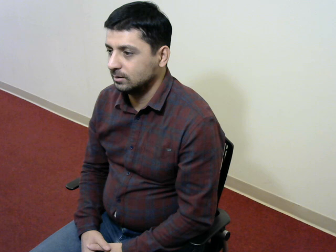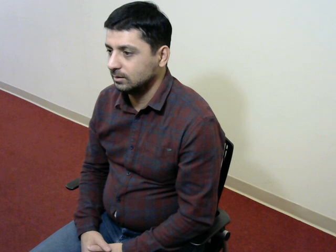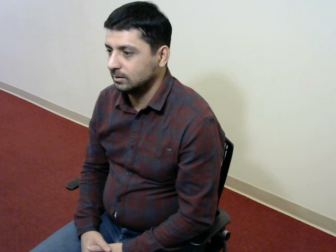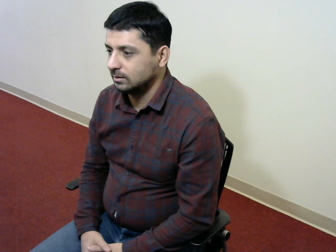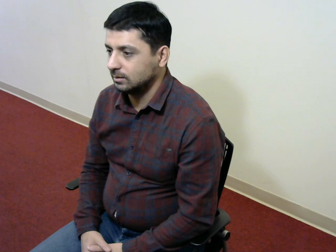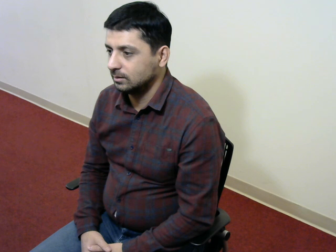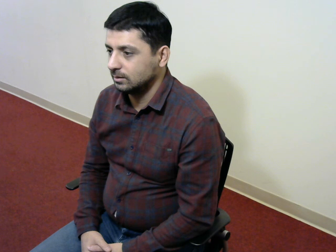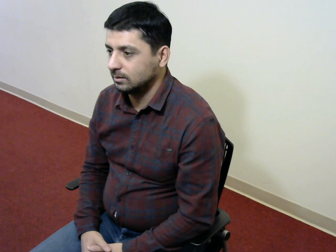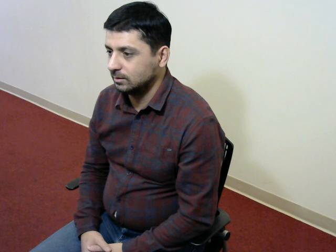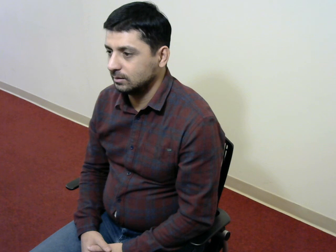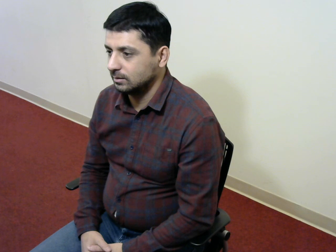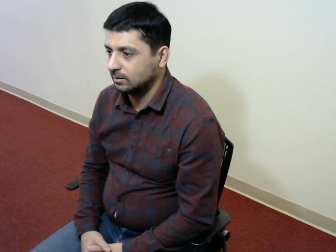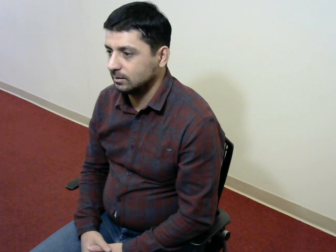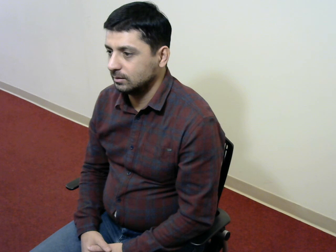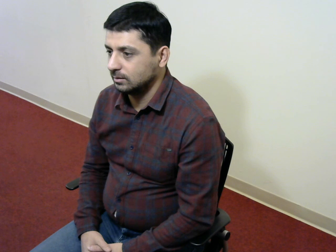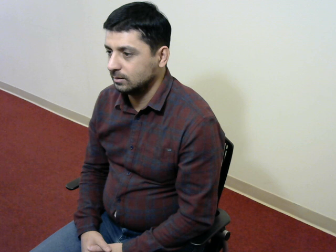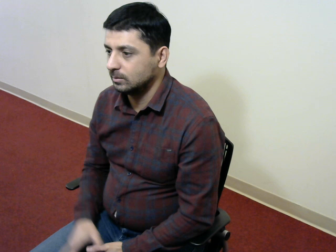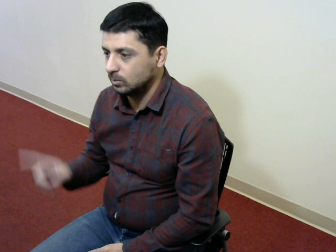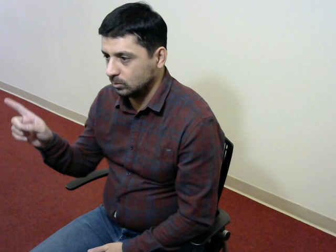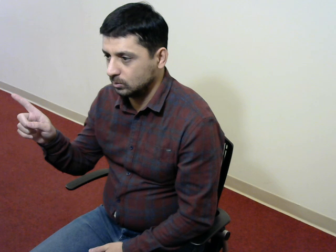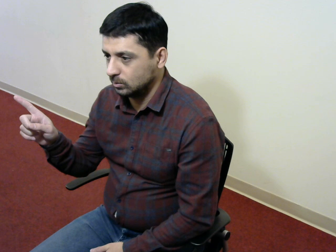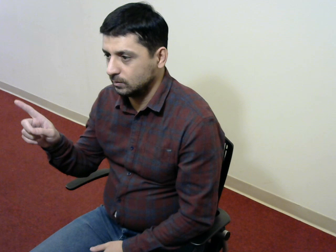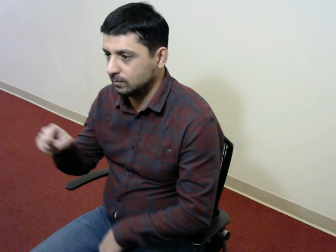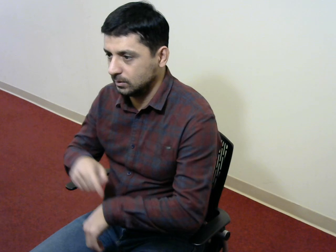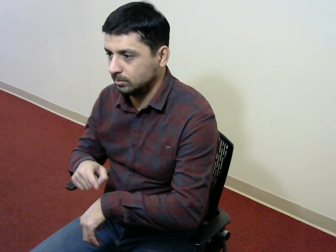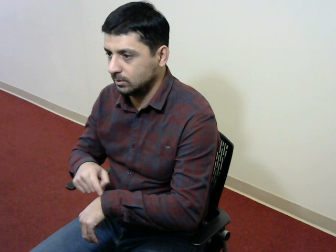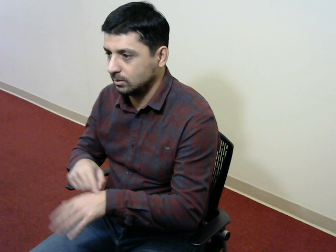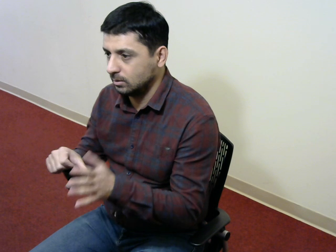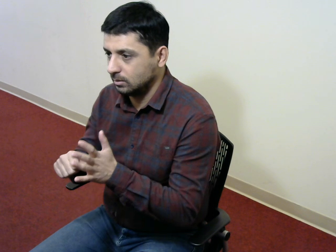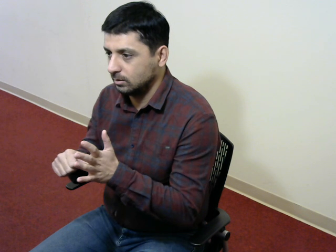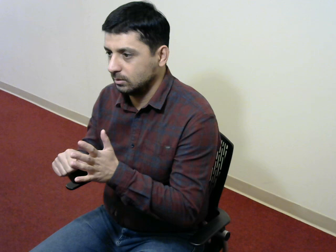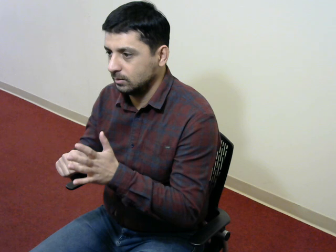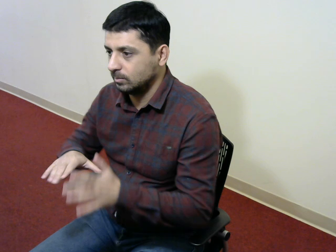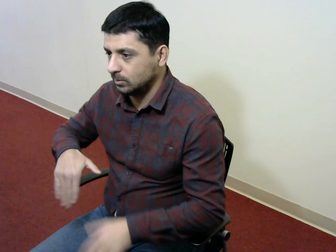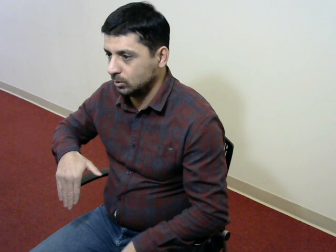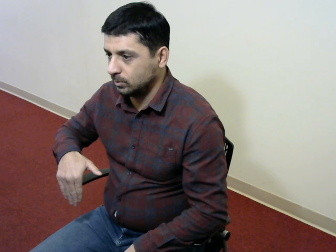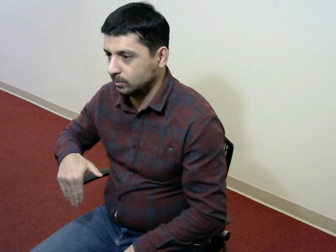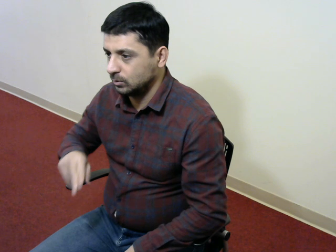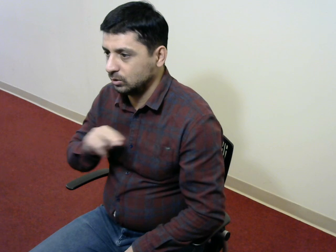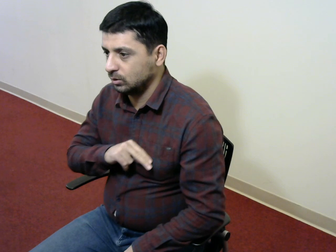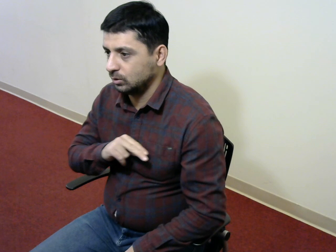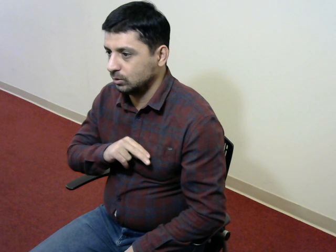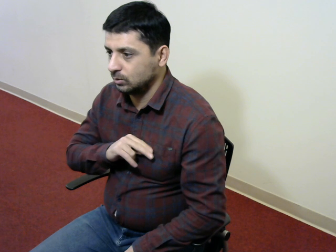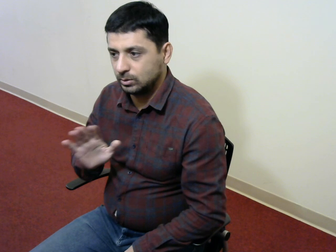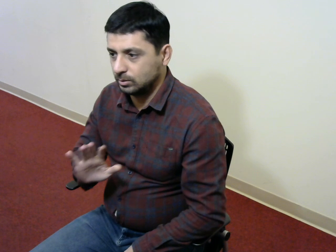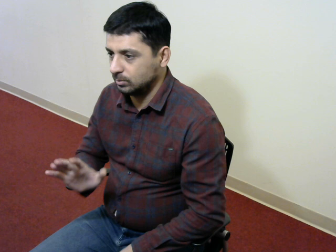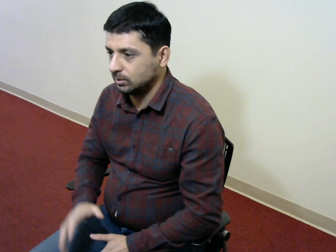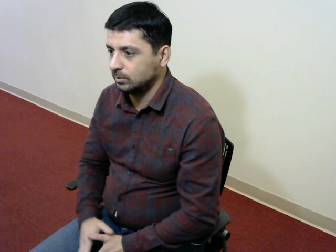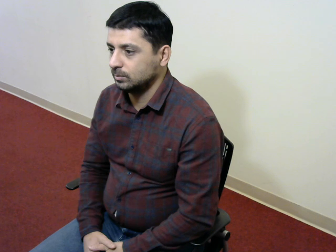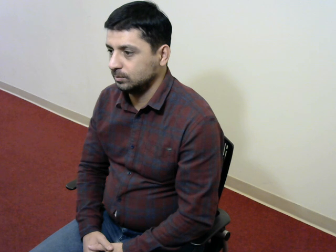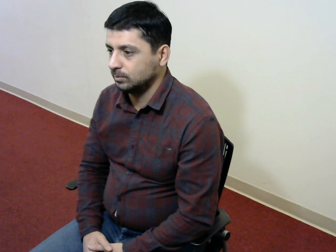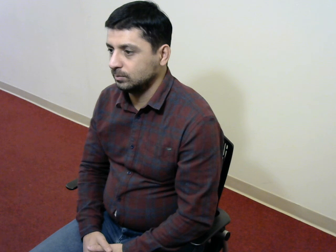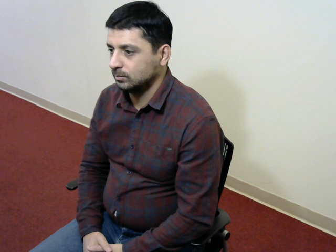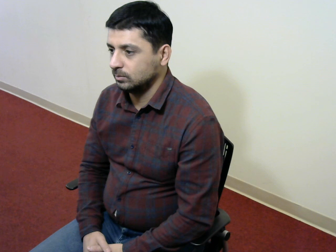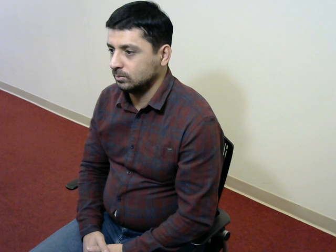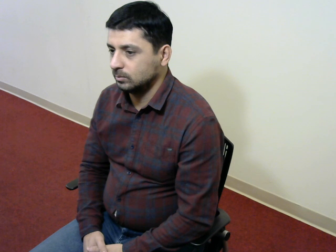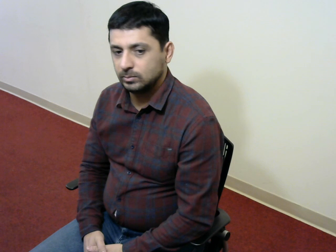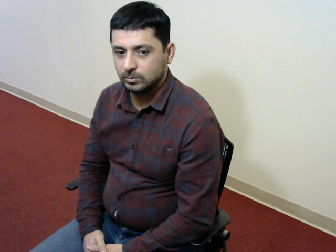O saat 6-dan sonra işləmir